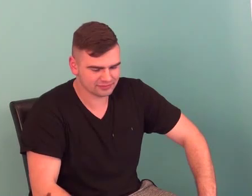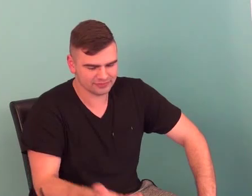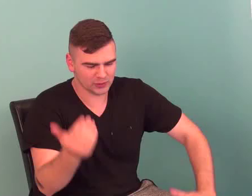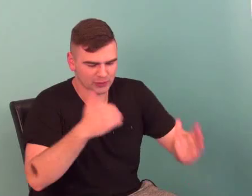W góry.